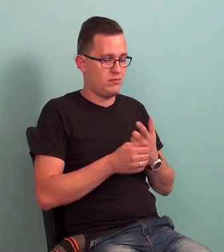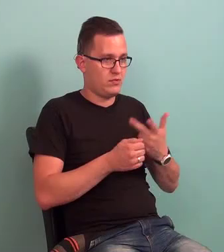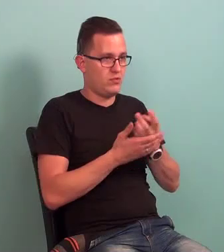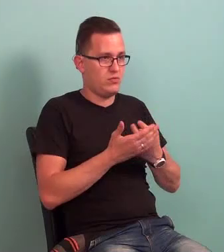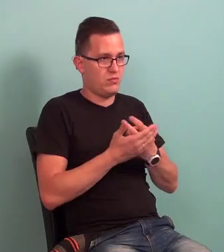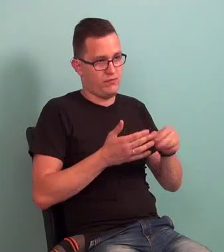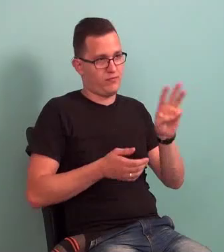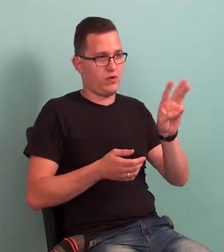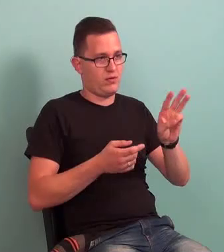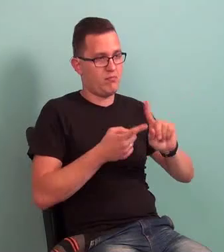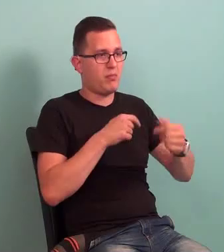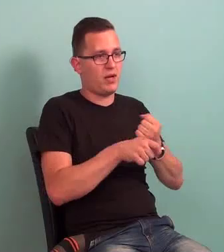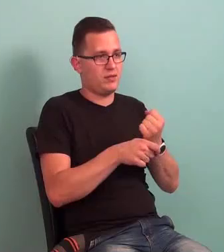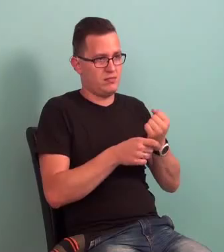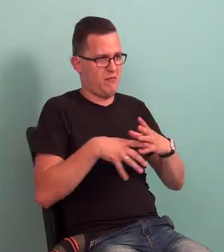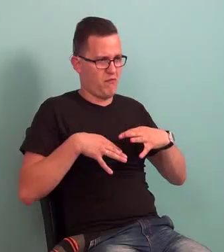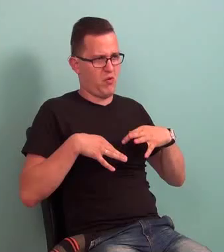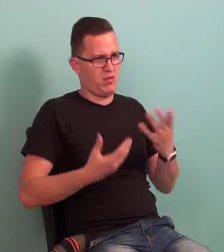Dwudziestego trzeciego lutego, we wtorek po pracy jestem wolny.